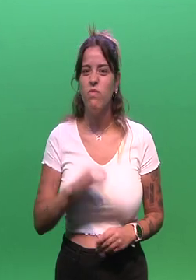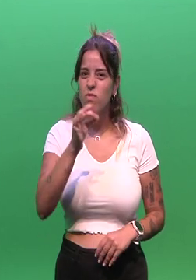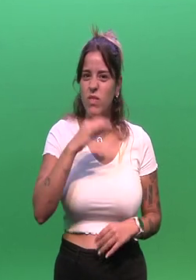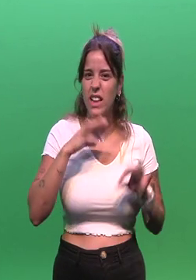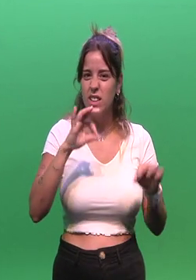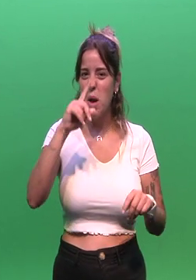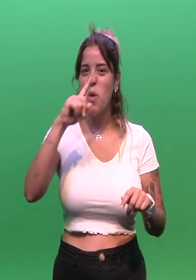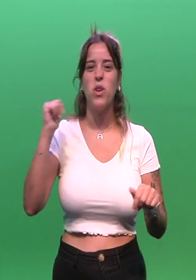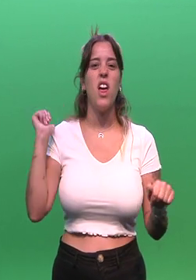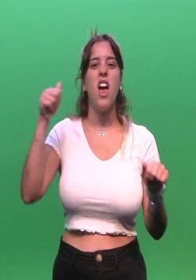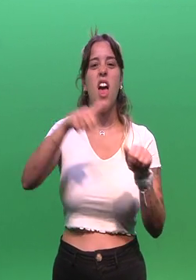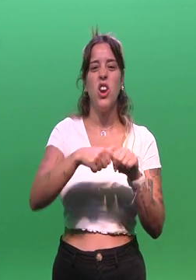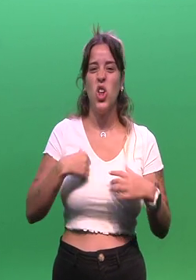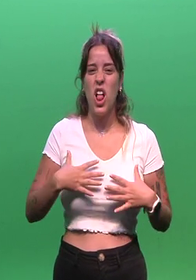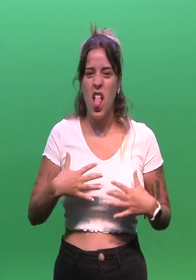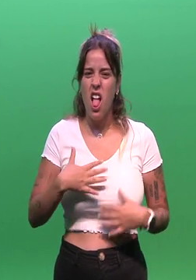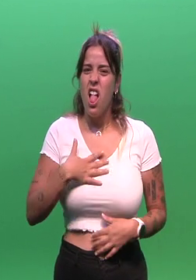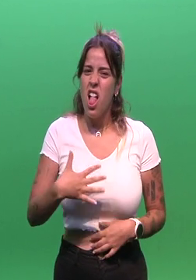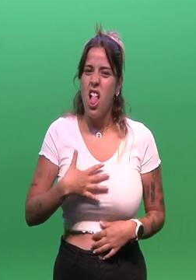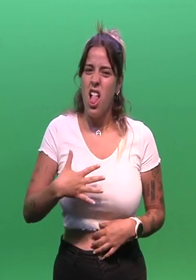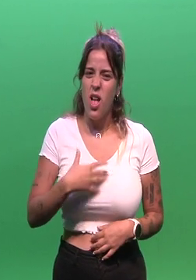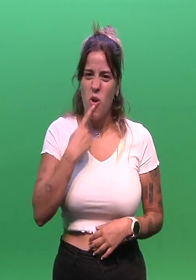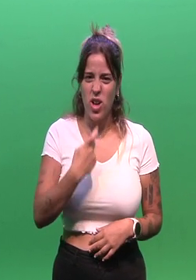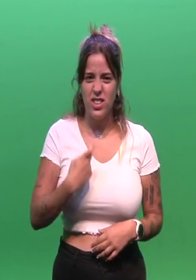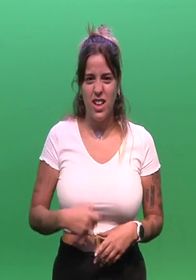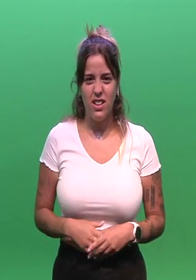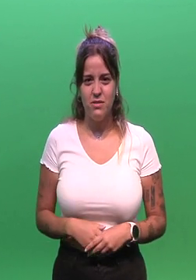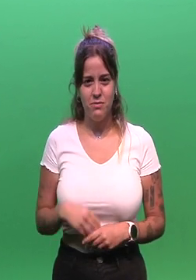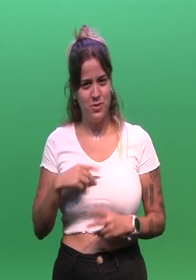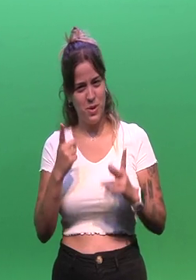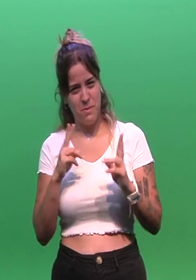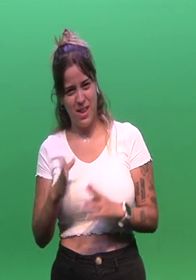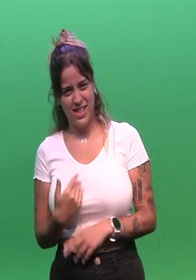Sí, ja fa un any que em costa respirar. Ja ho havia dit això?